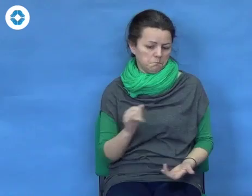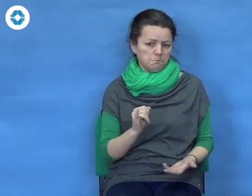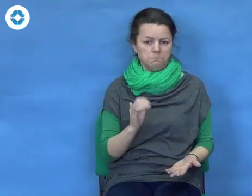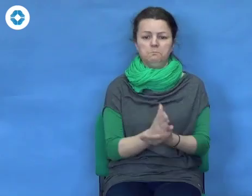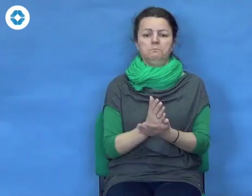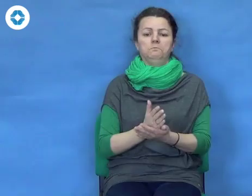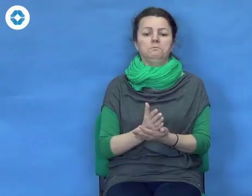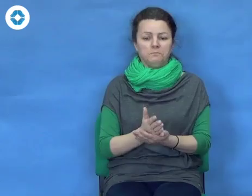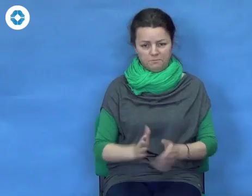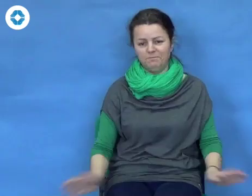Koniec.